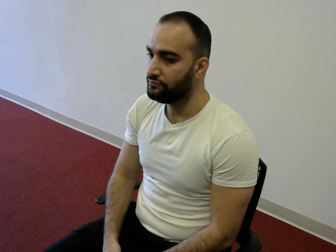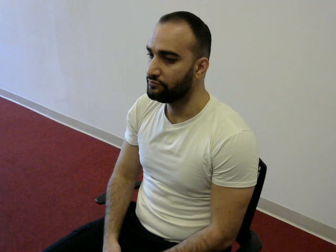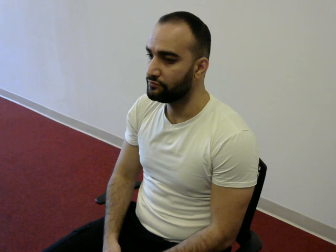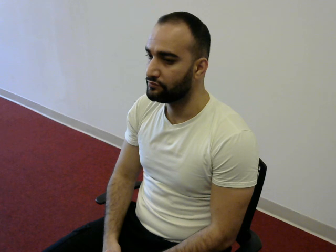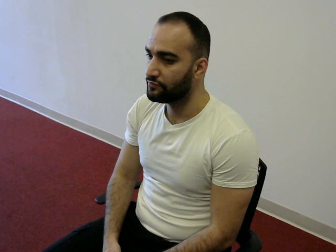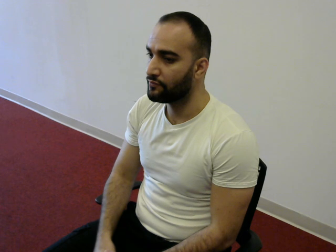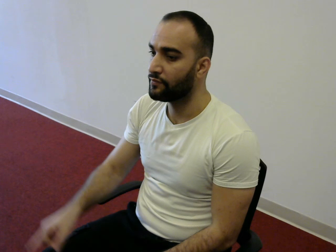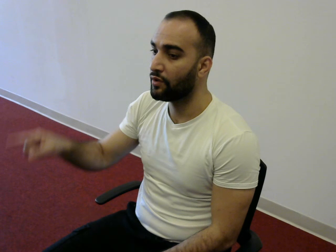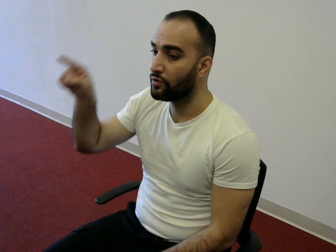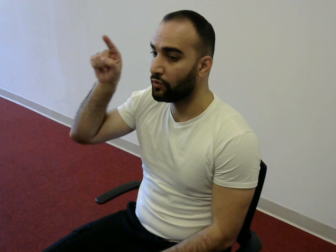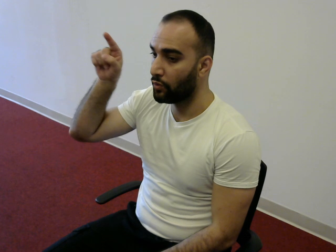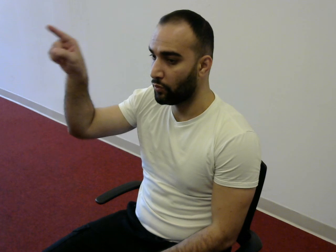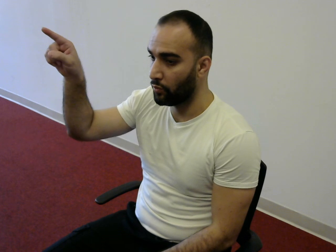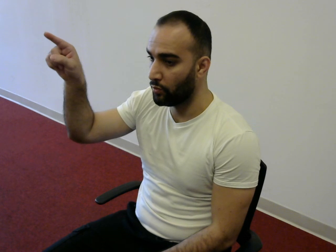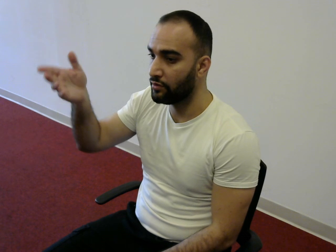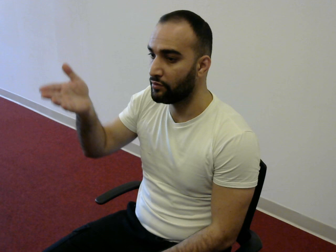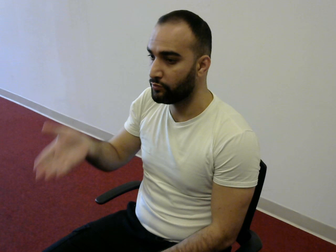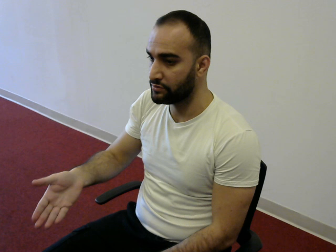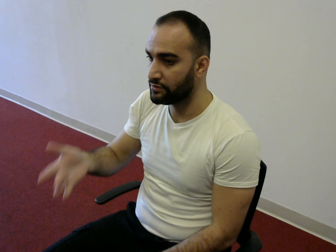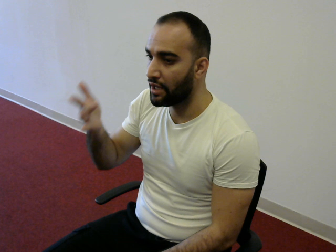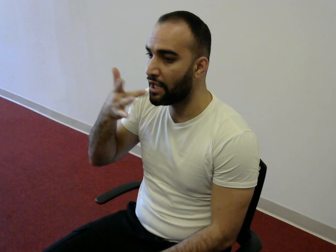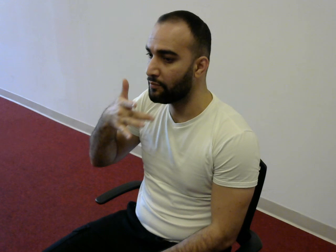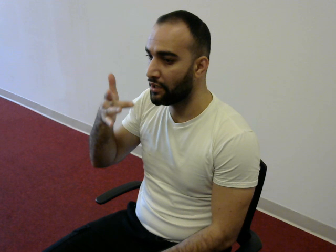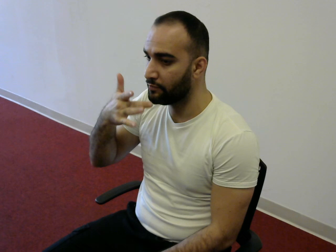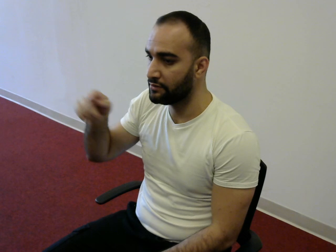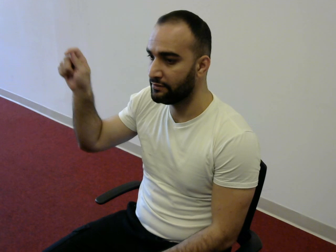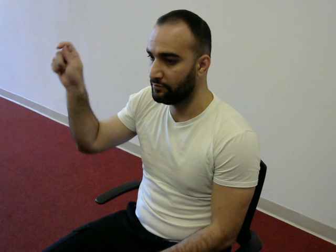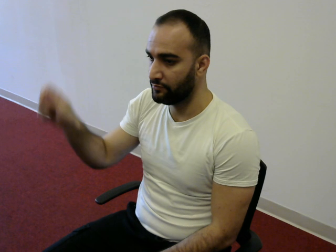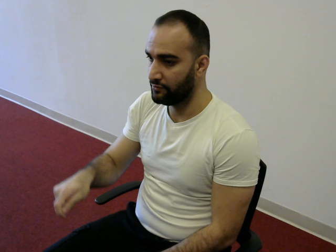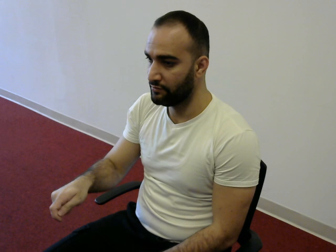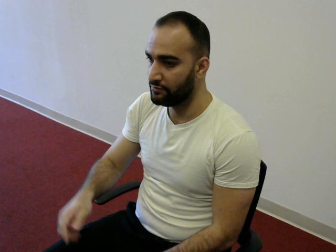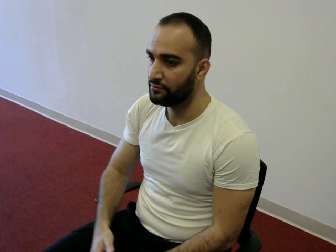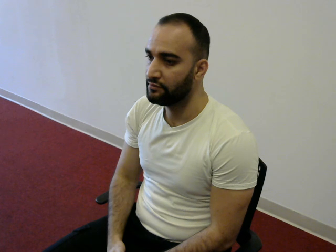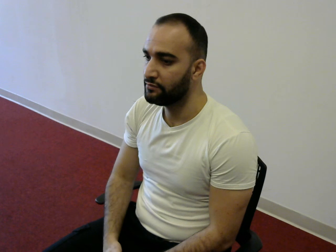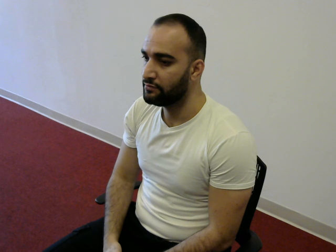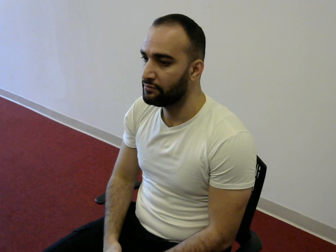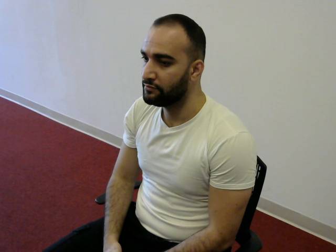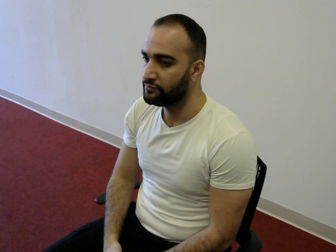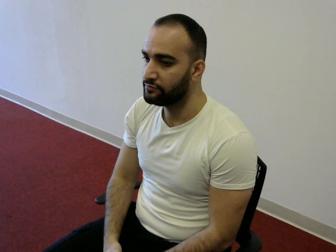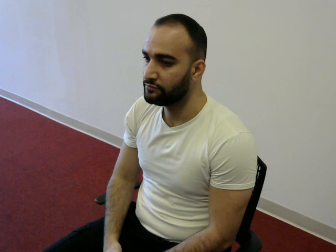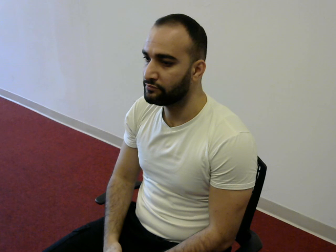O bura Amerikadan gəlib